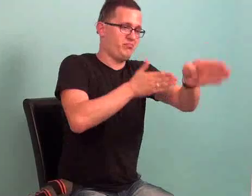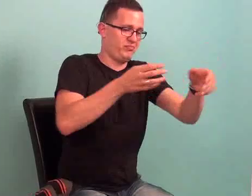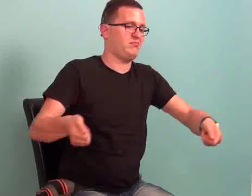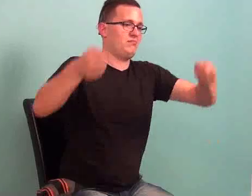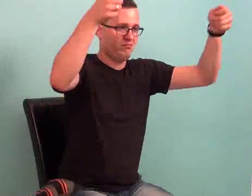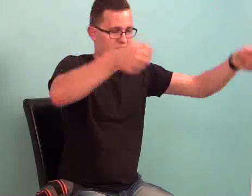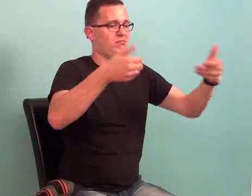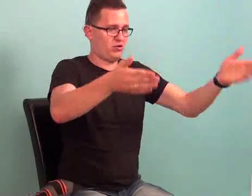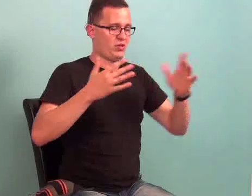"Proszę."